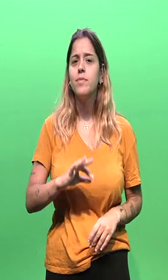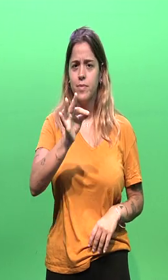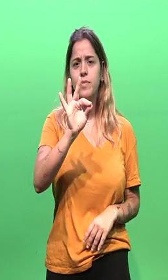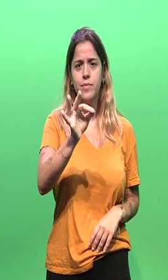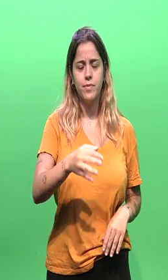Sí, sí.